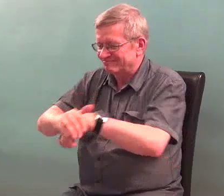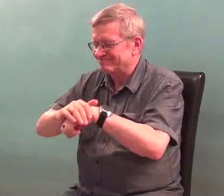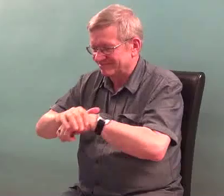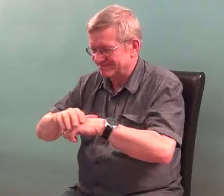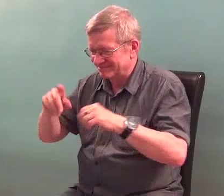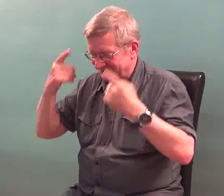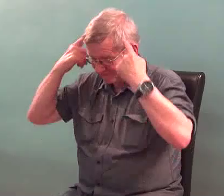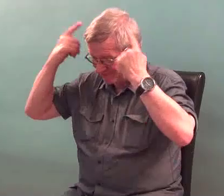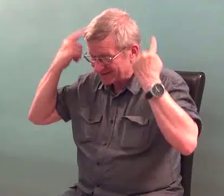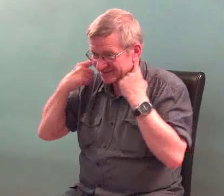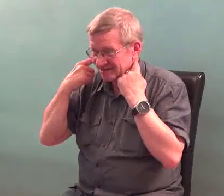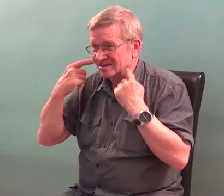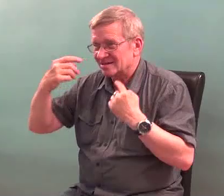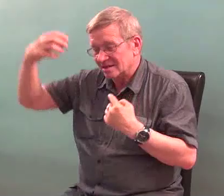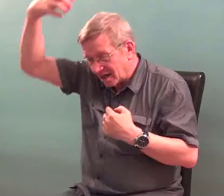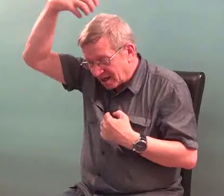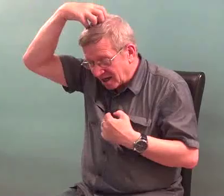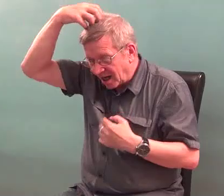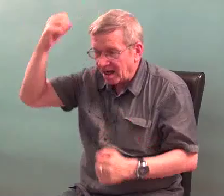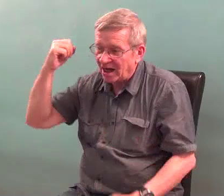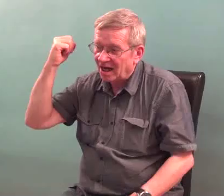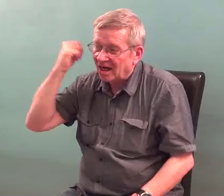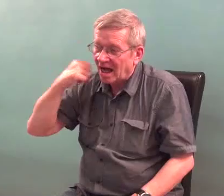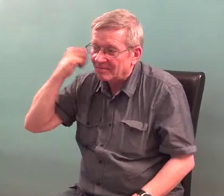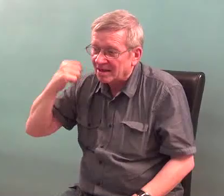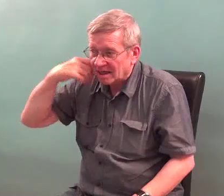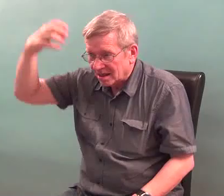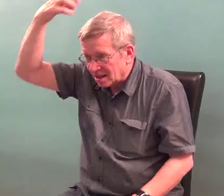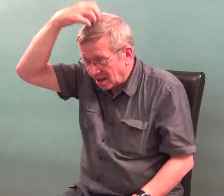Myszka Miki ma na głowie jabłko.